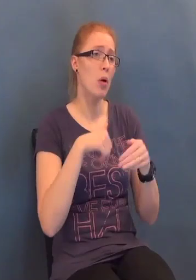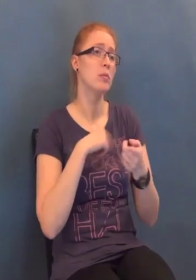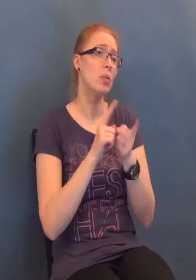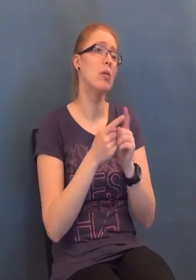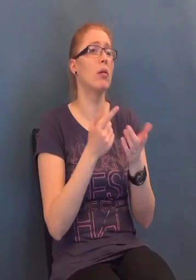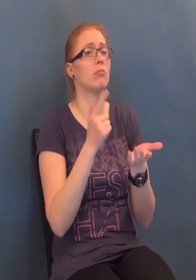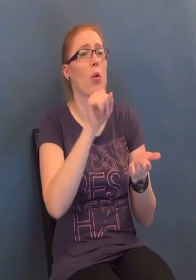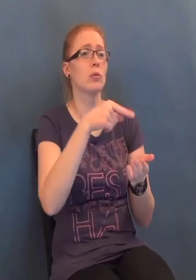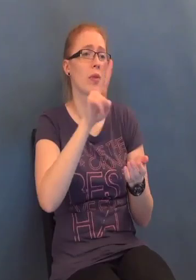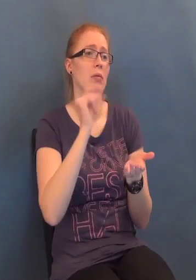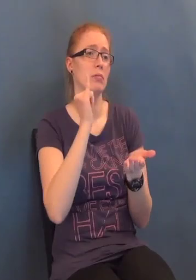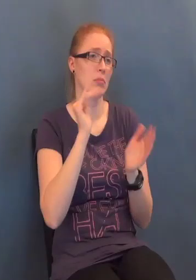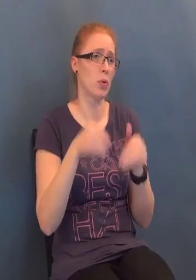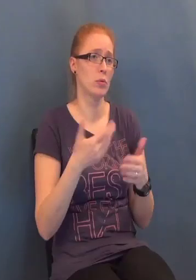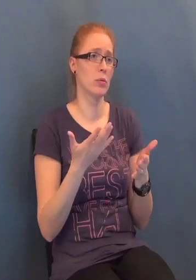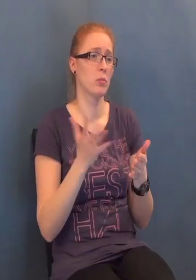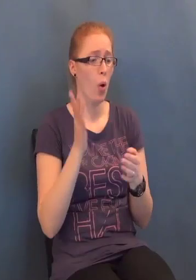Ja mogę być na spotkaniu przez godzinę, dwie, pogadać. Mogę.